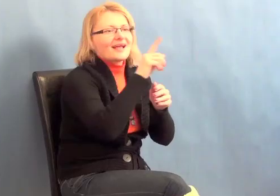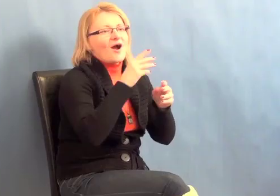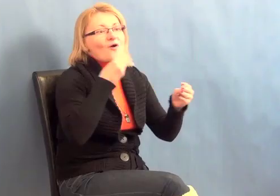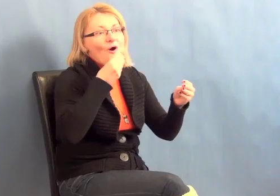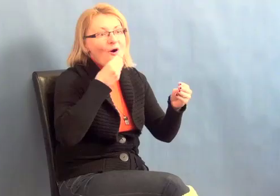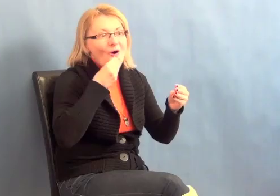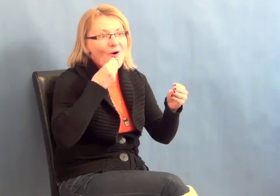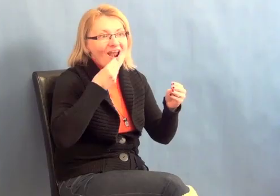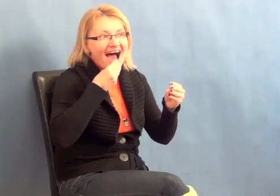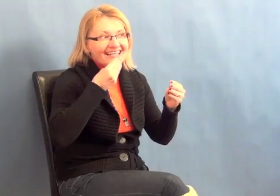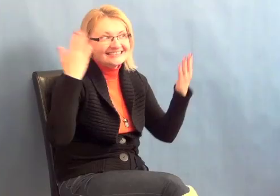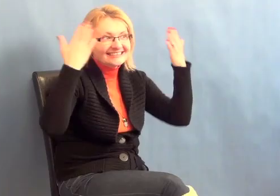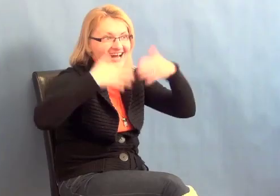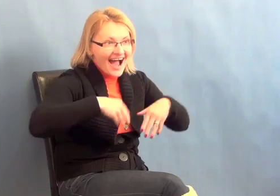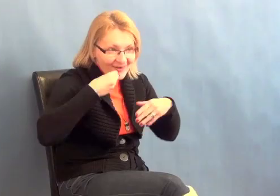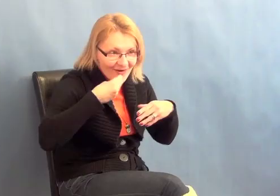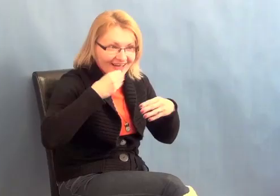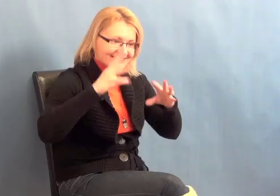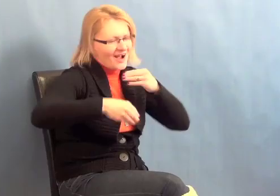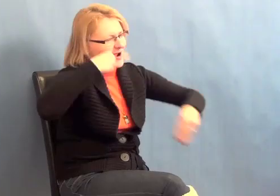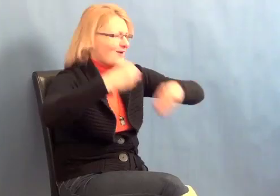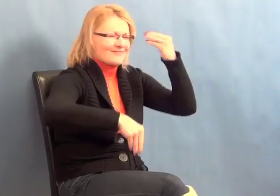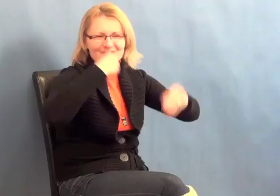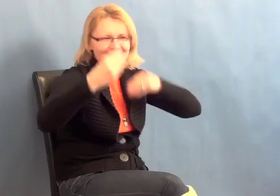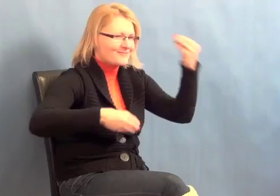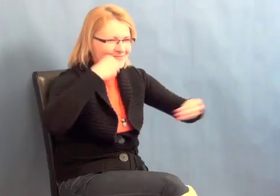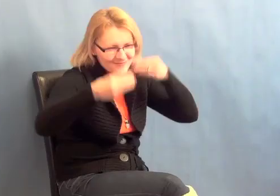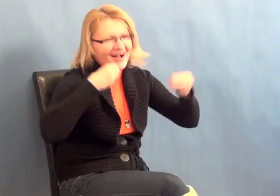Ze smakiem jedzą kolację.